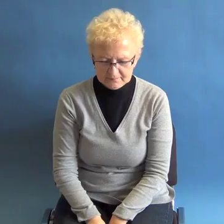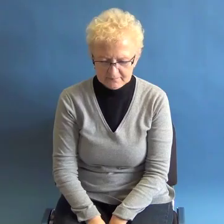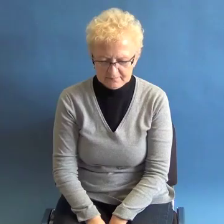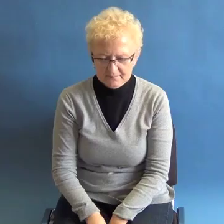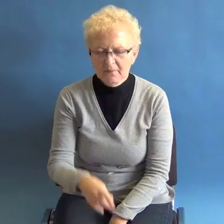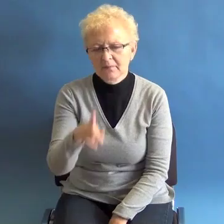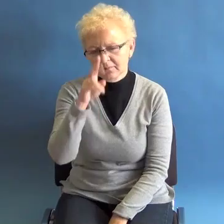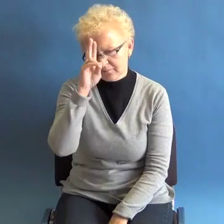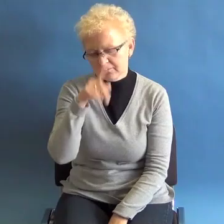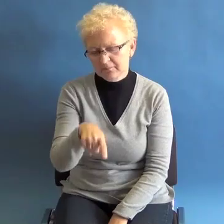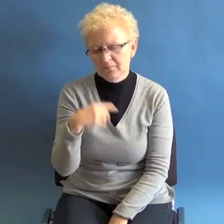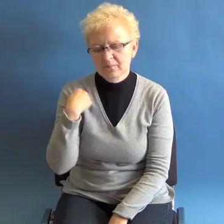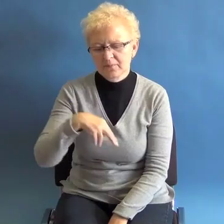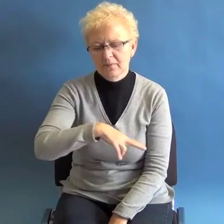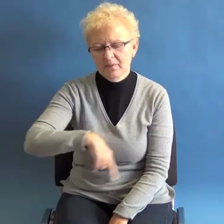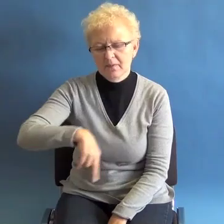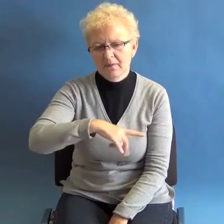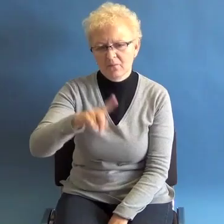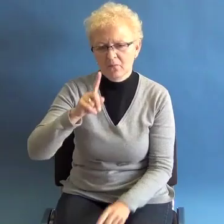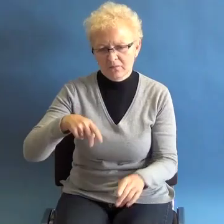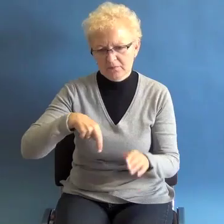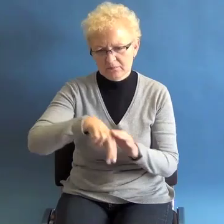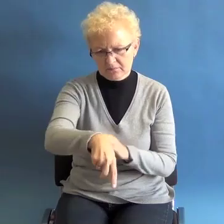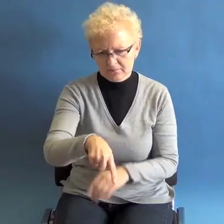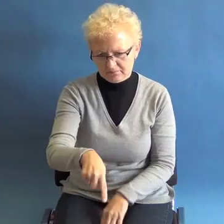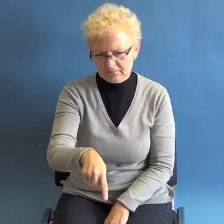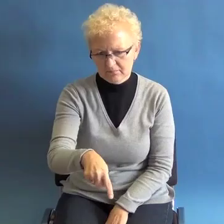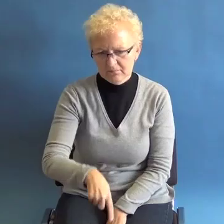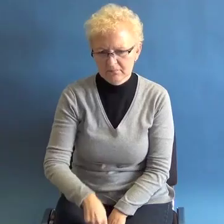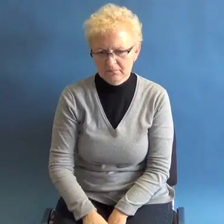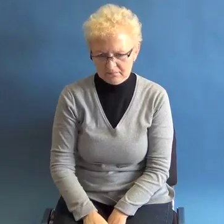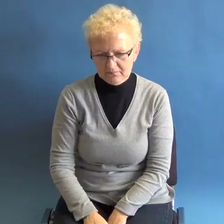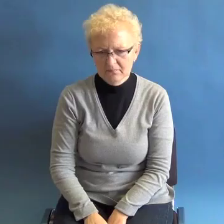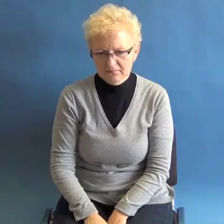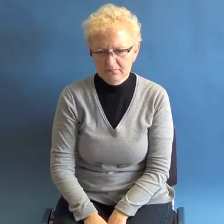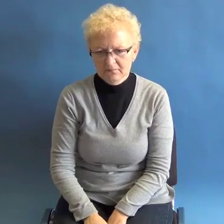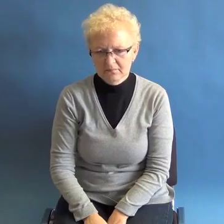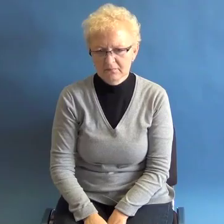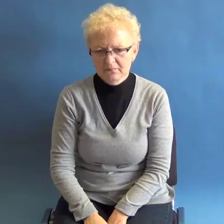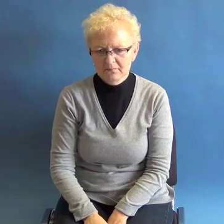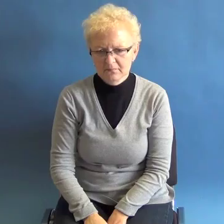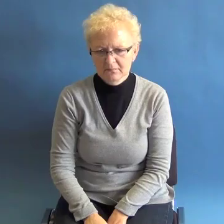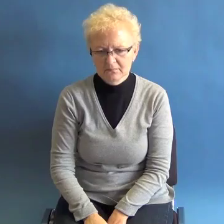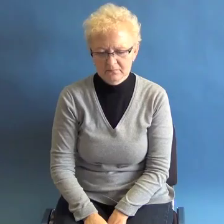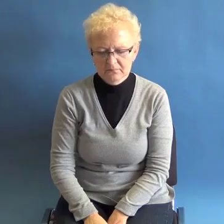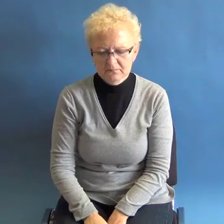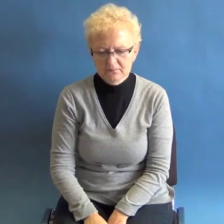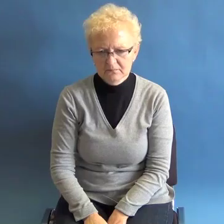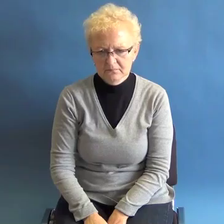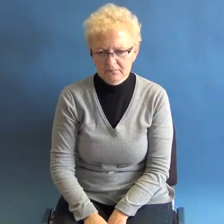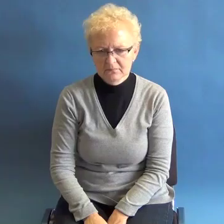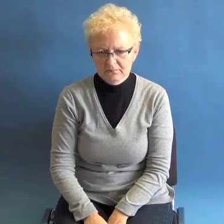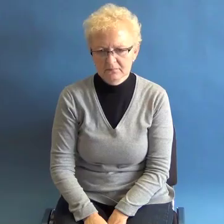Rozumiem, że pasy białe oznaczają: uwaga, przejście.